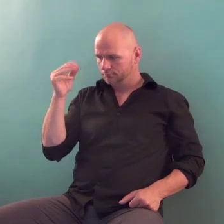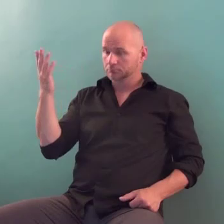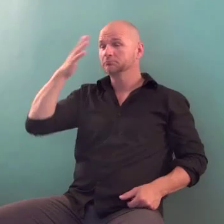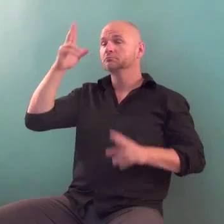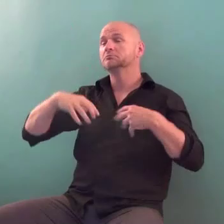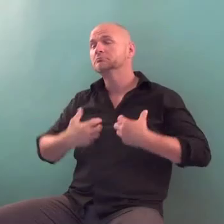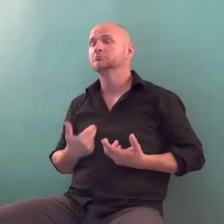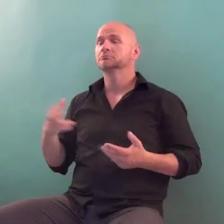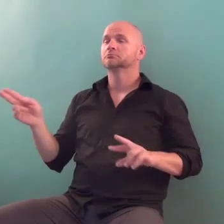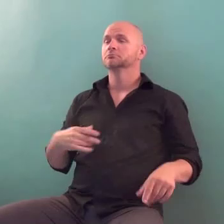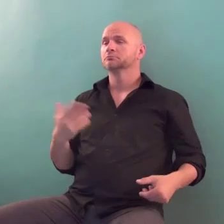Nie wiem czy nie będę zmęczony jak wrócę.